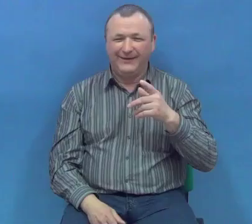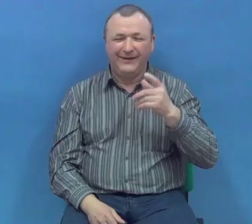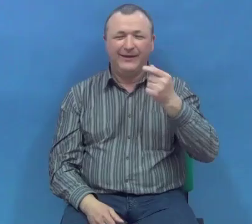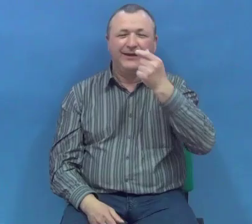Charlie Chaplin.